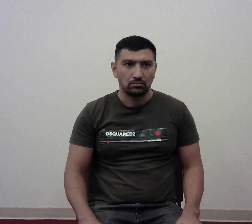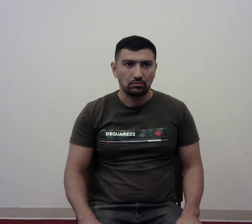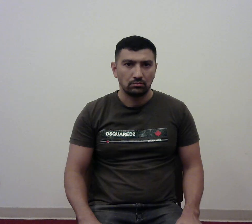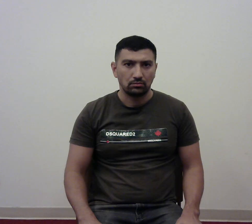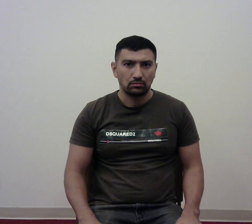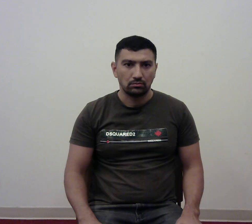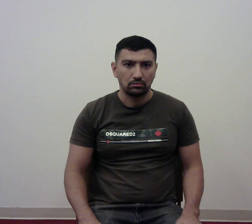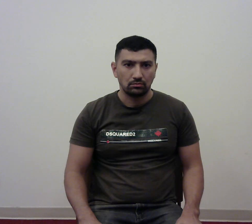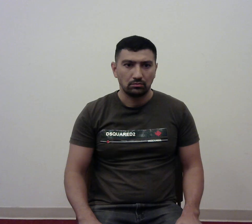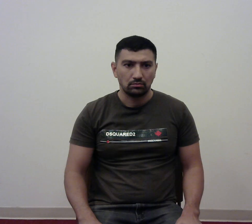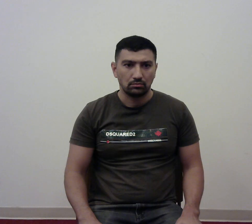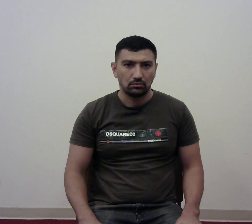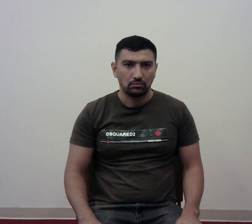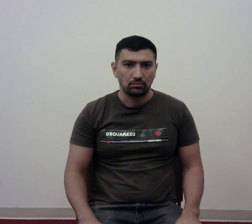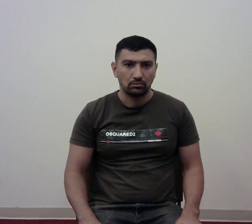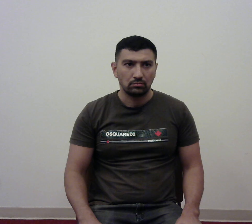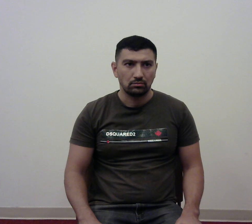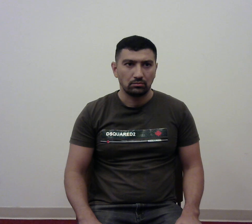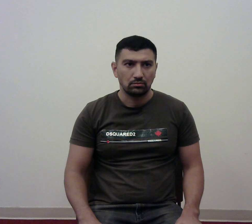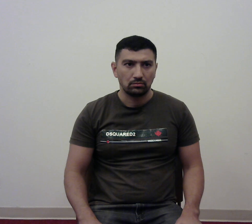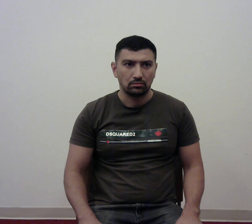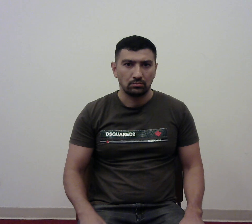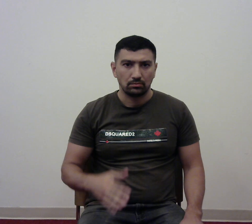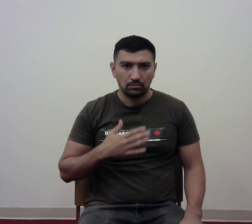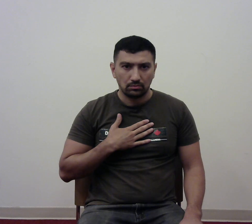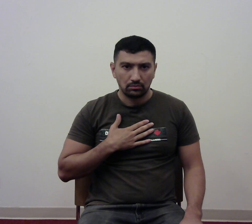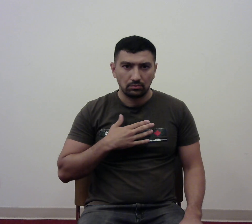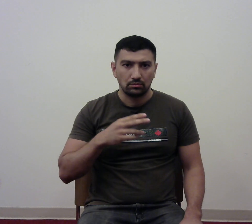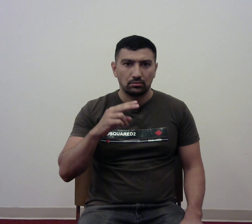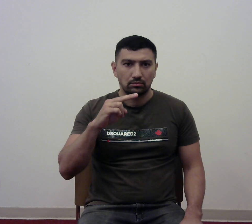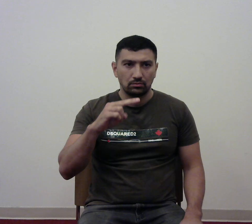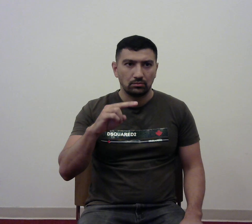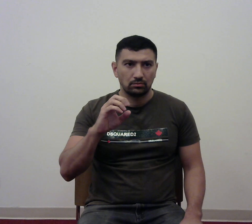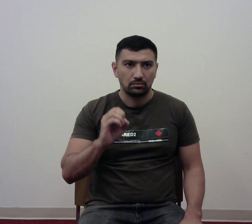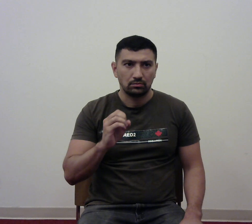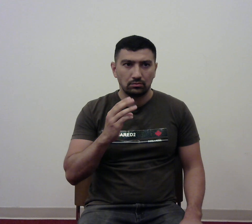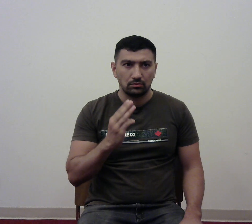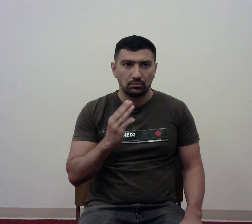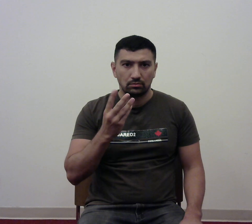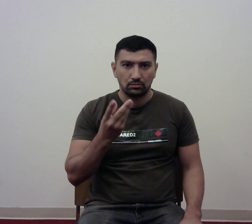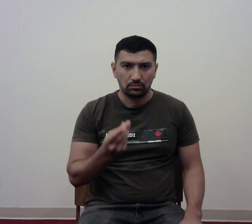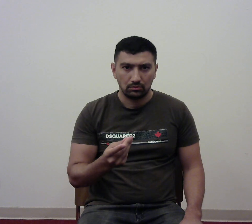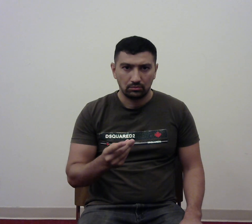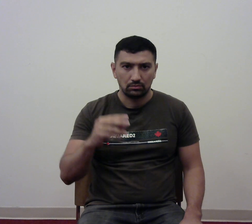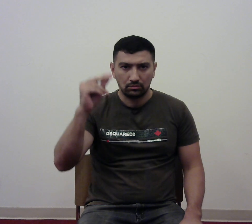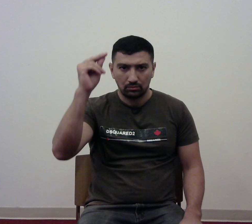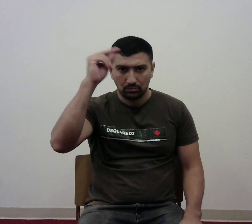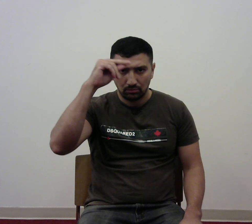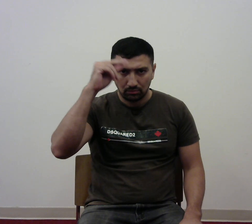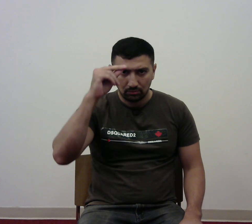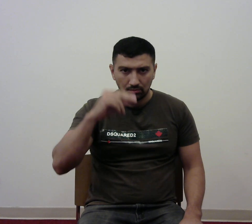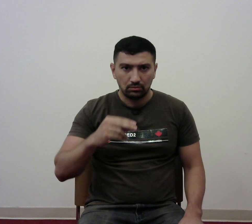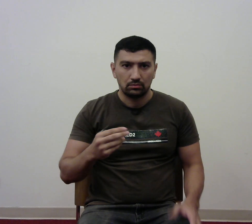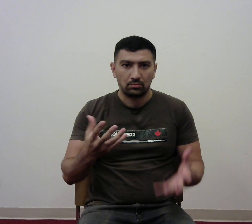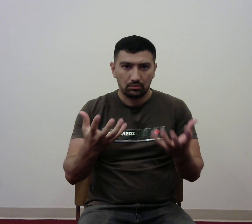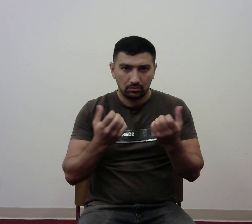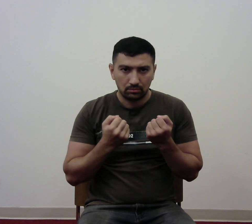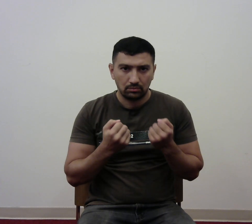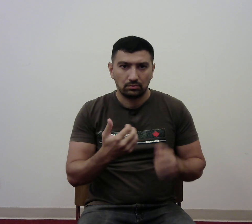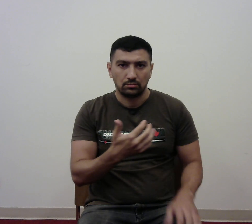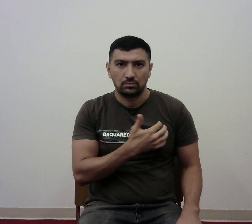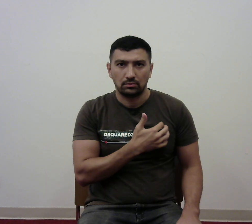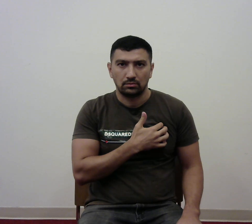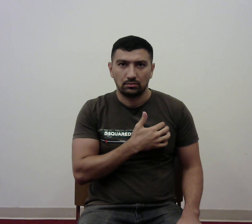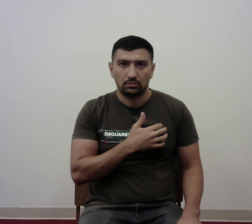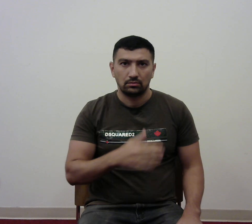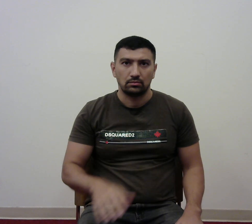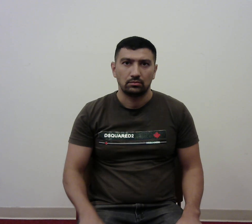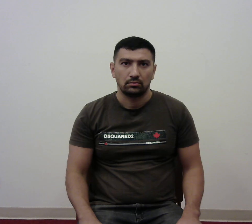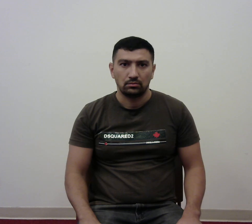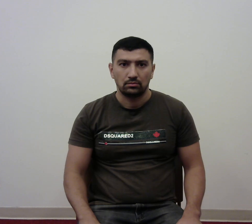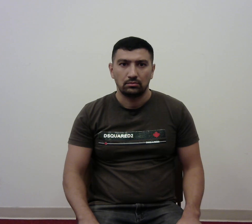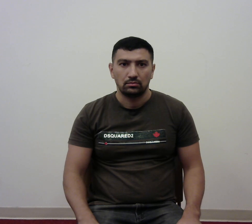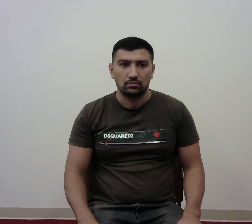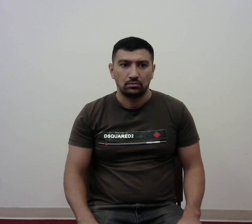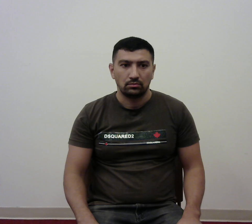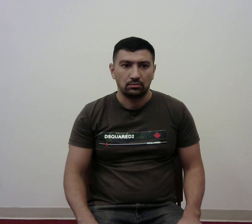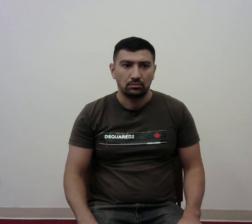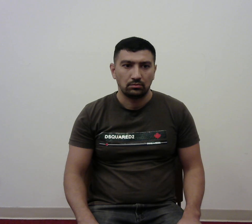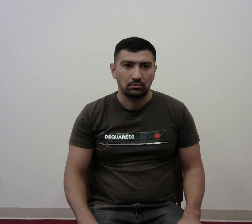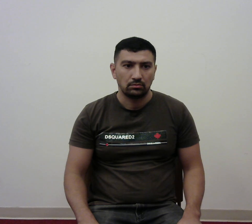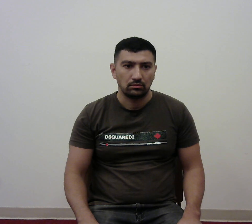Mən peşə təhsili almaq istəyirəm